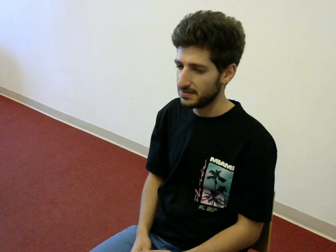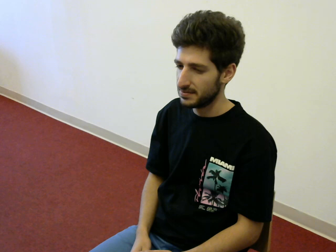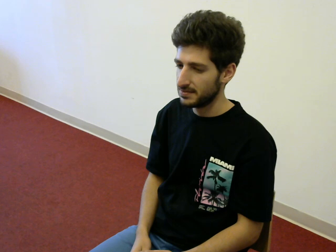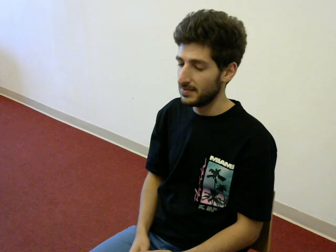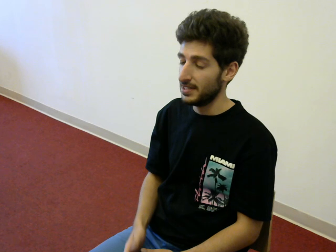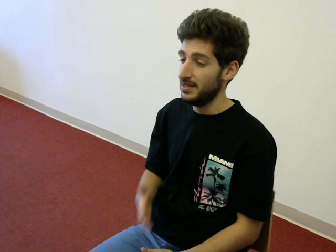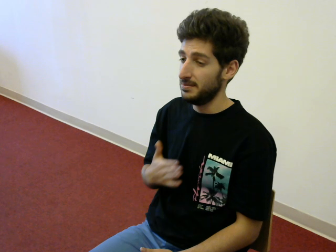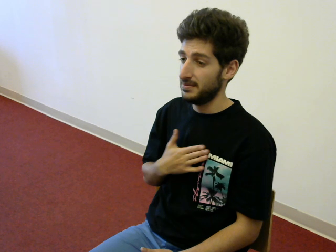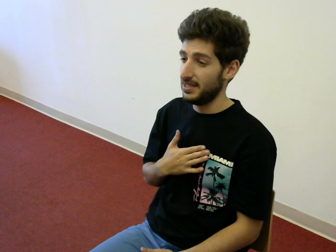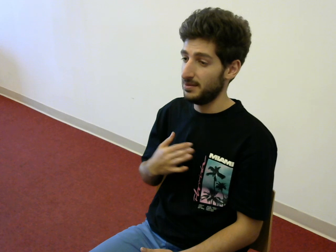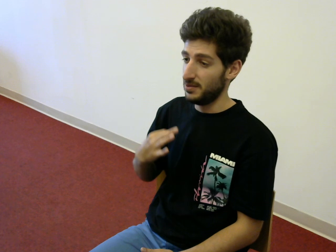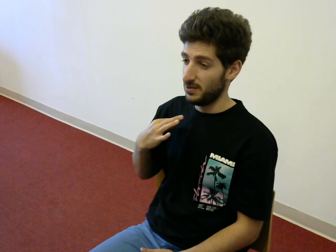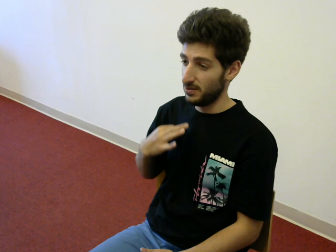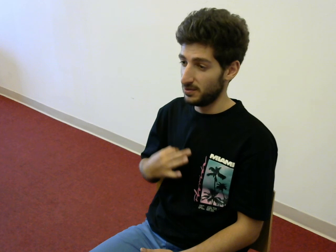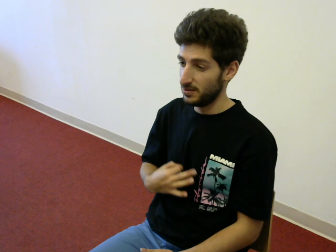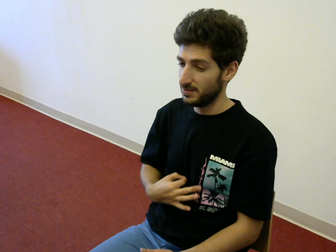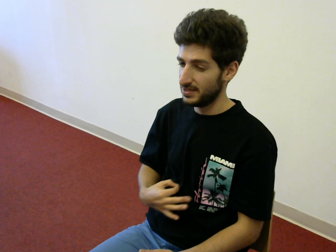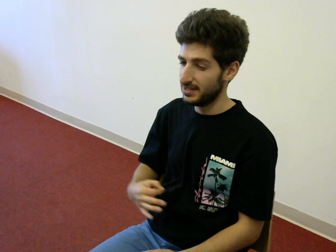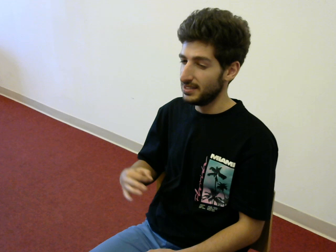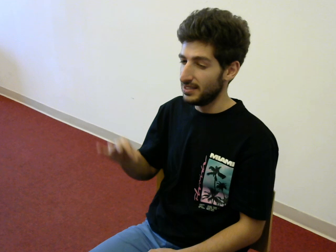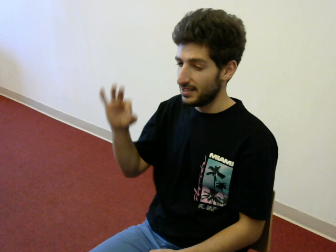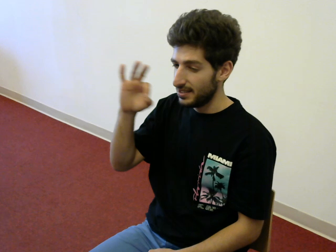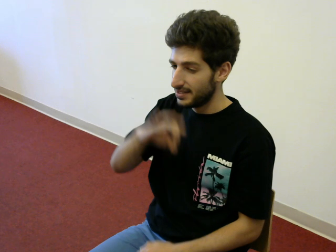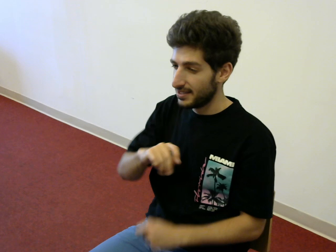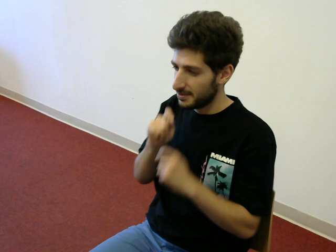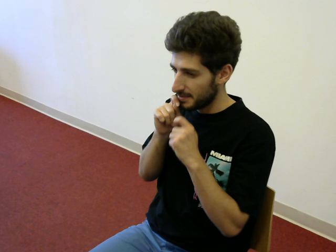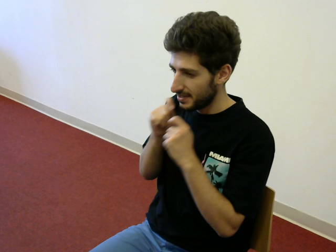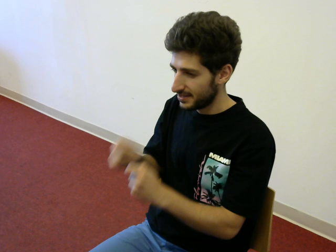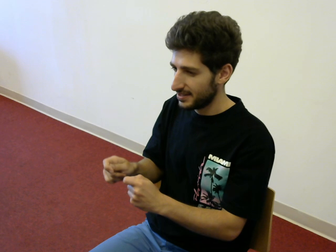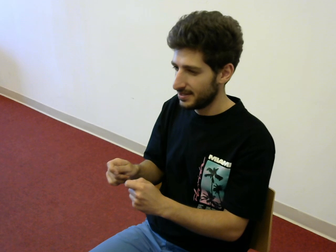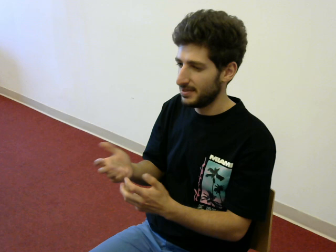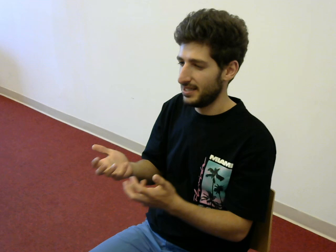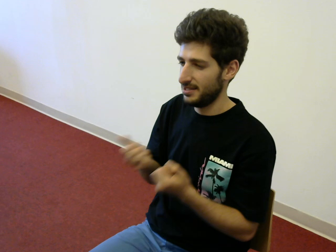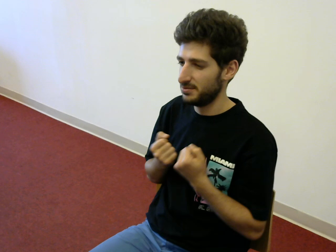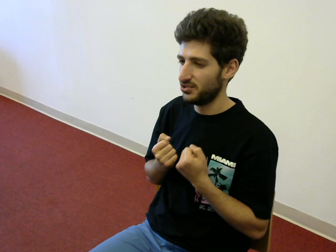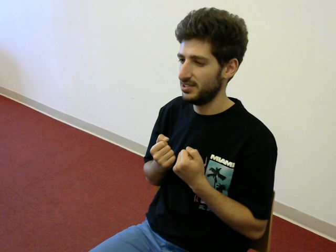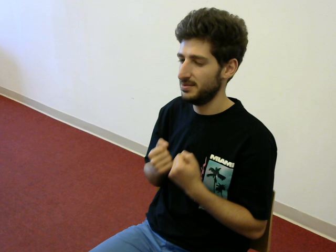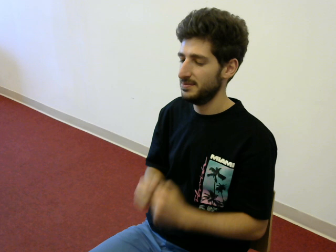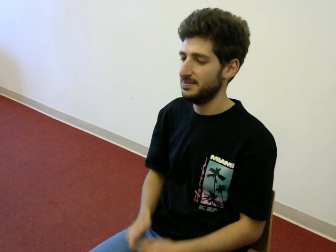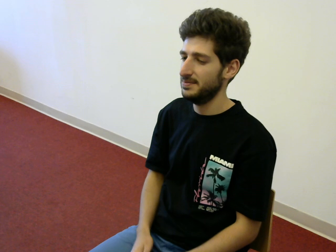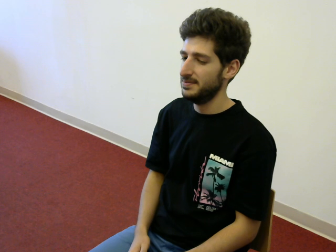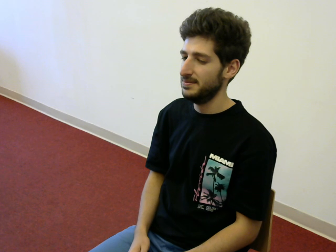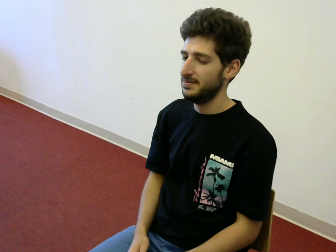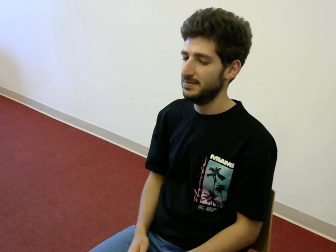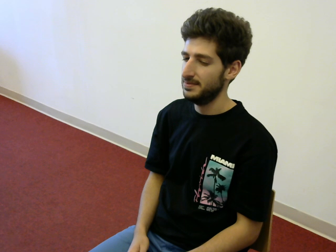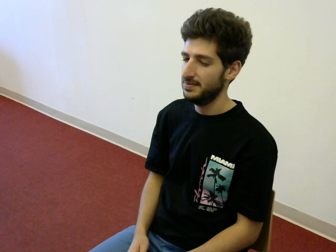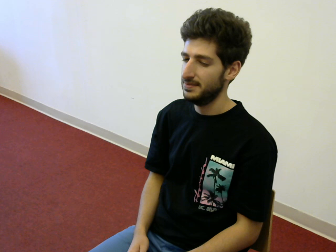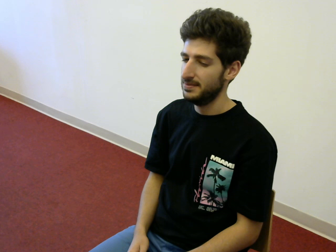Mən oğlum üçün hədiyyə almışam